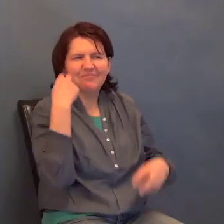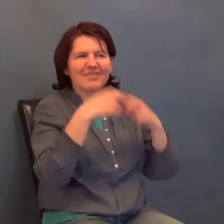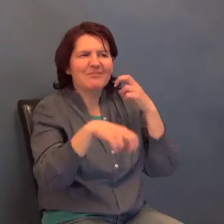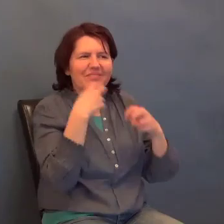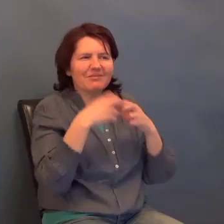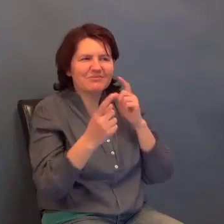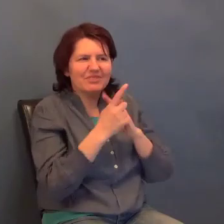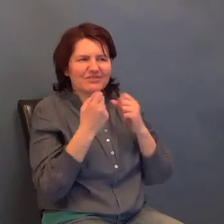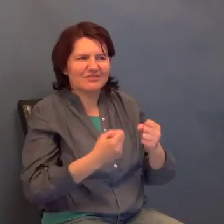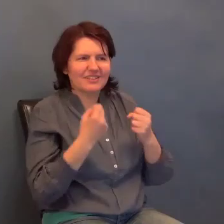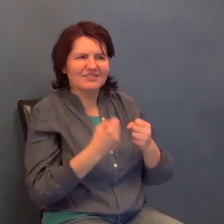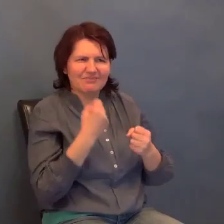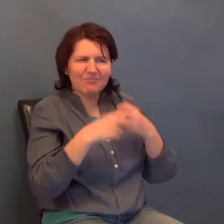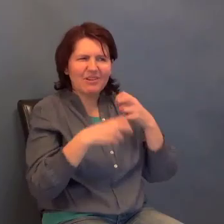Widzisz, jest problem. Trudno jest się spotkać.